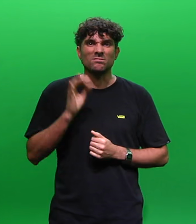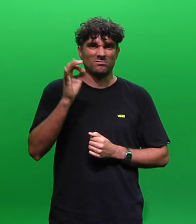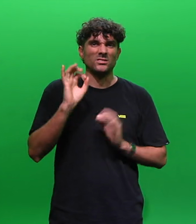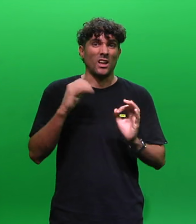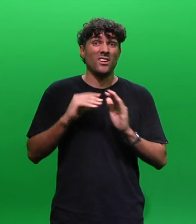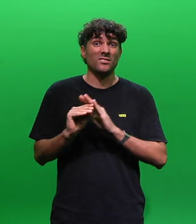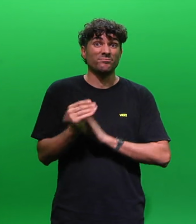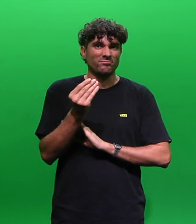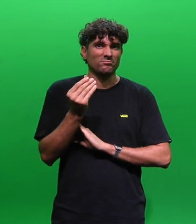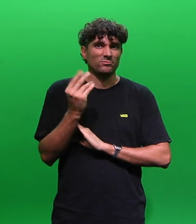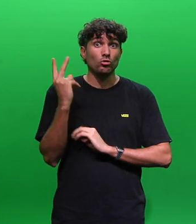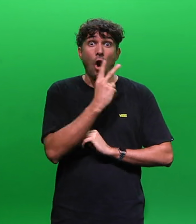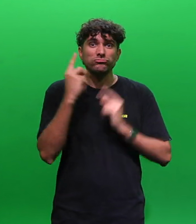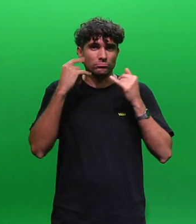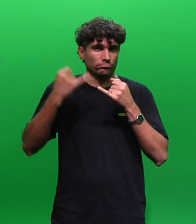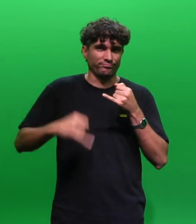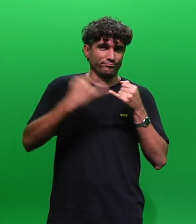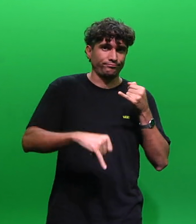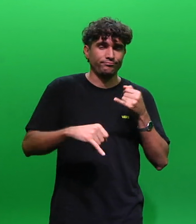Sí, quan vaig nèixer vaig tenir una fisura al timpà de les dues orelles.